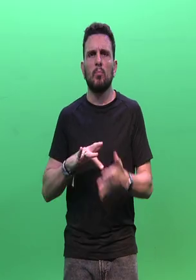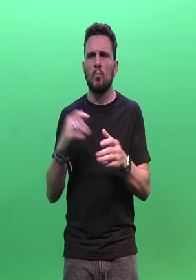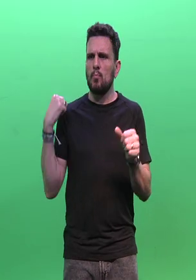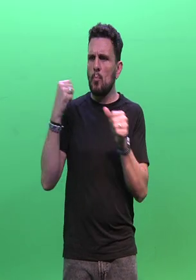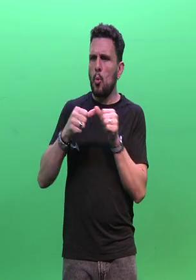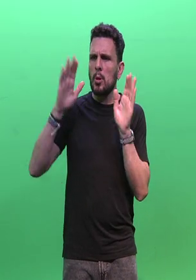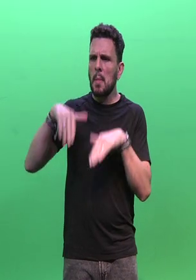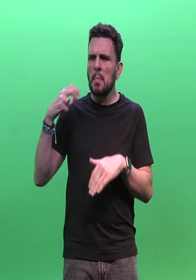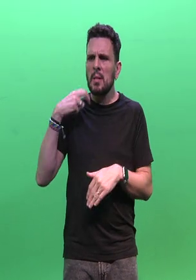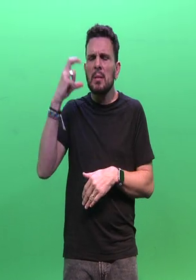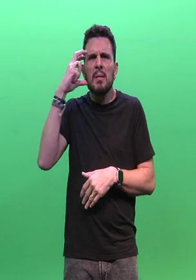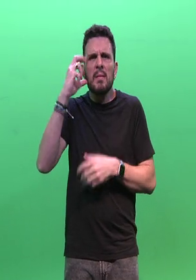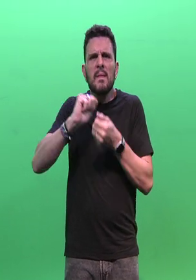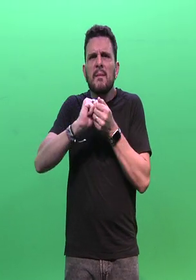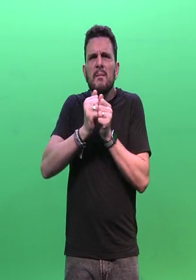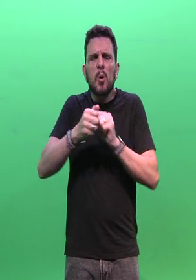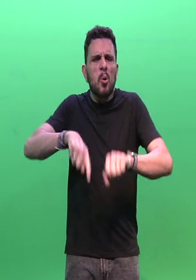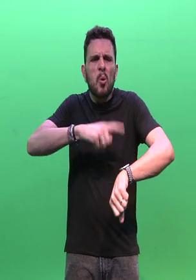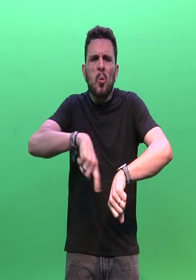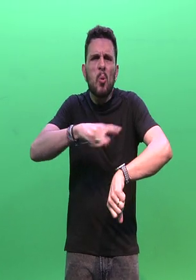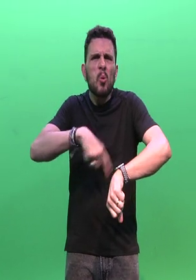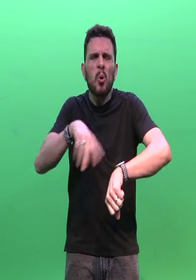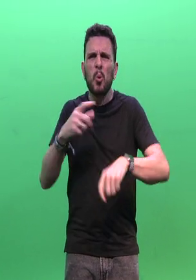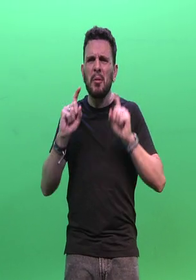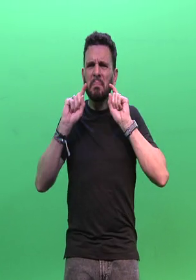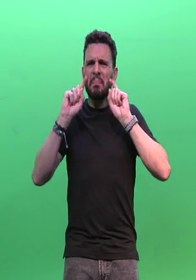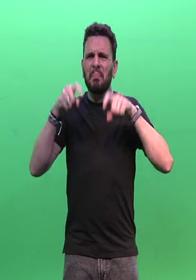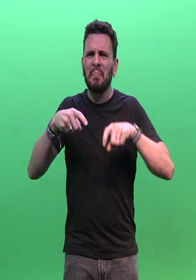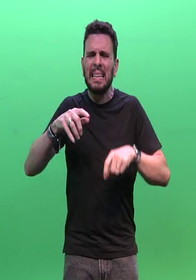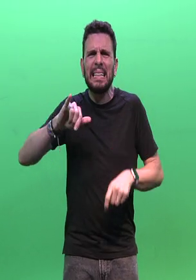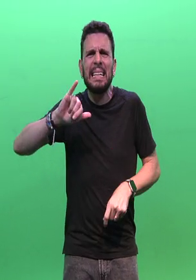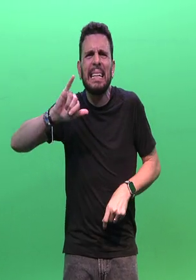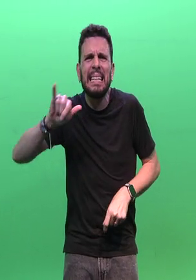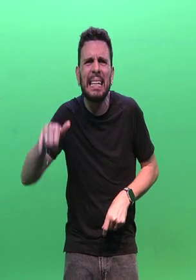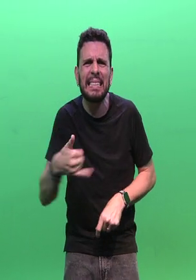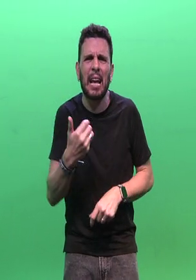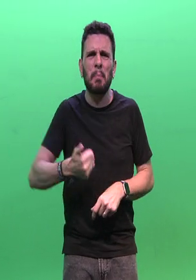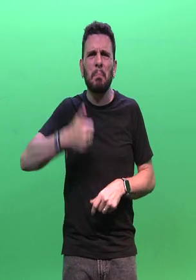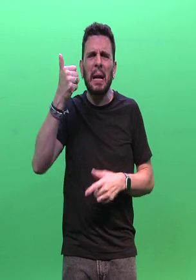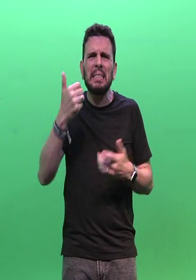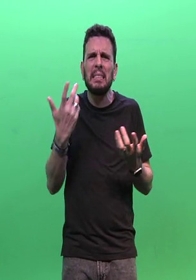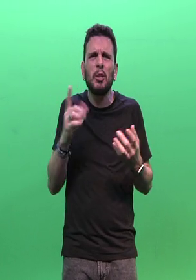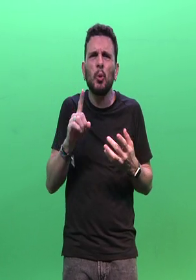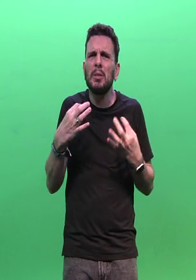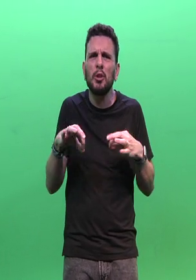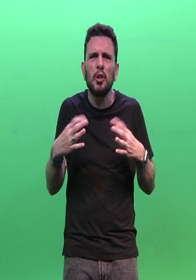Últimament, dormo com un tronc moltes hores, però em llevo més cansat, no és normal.